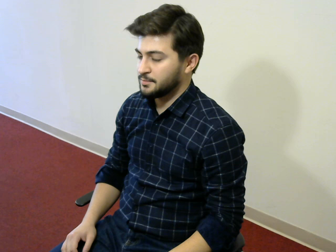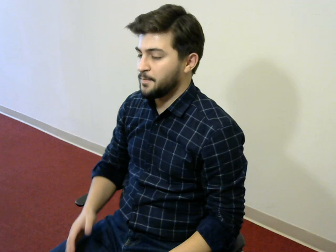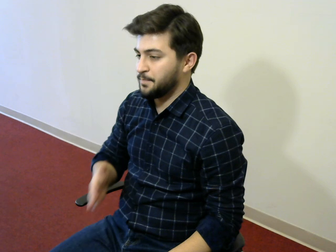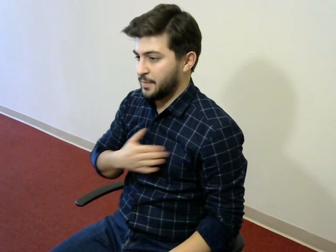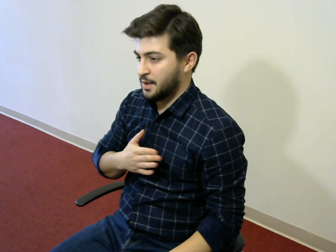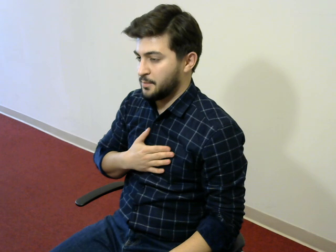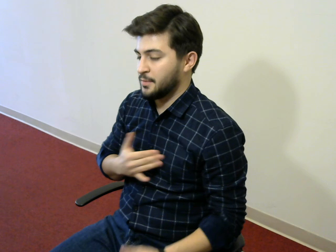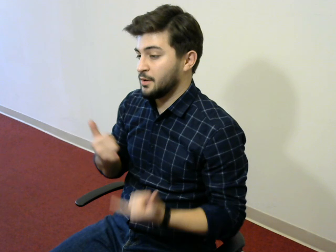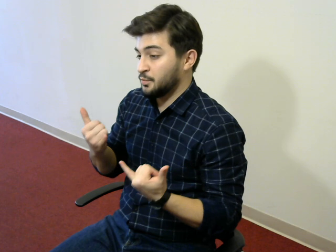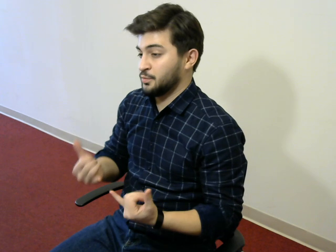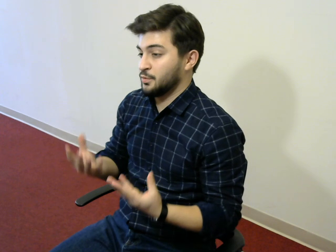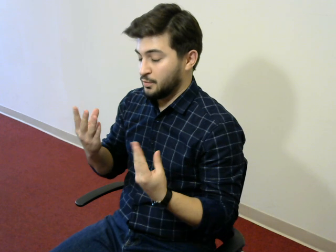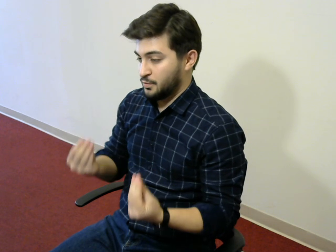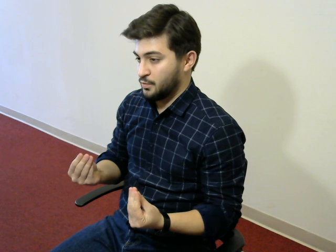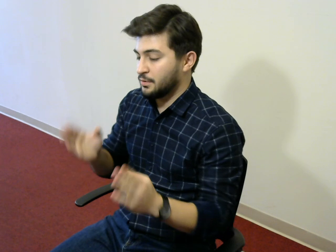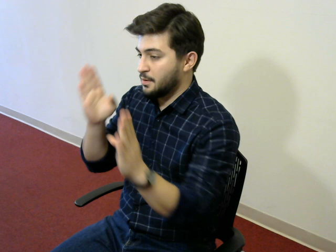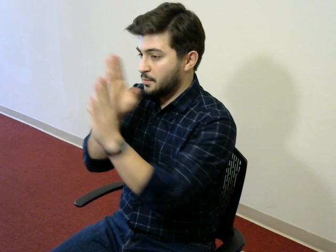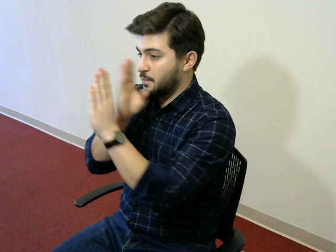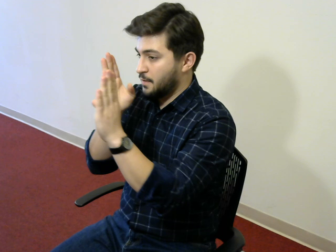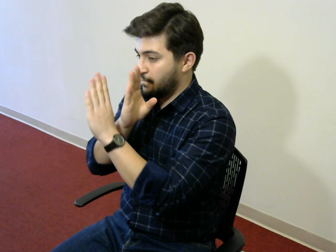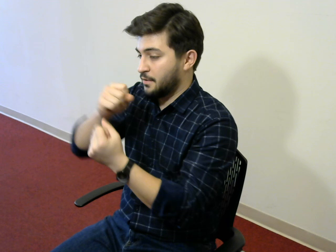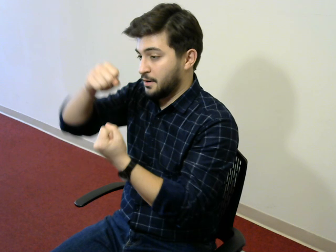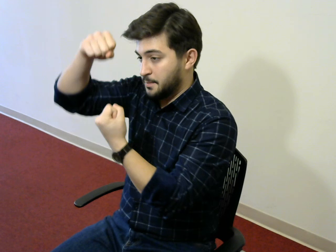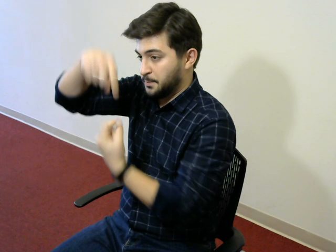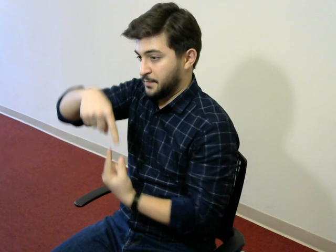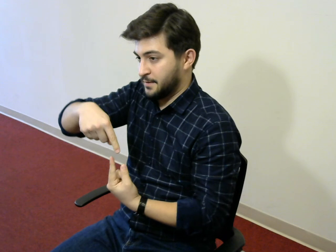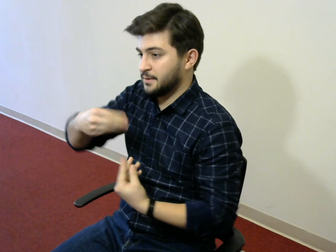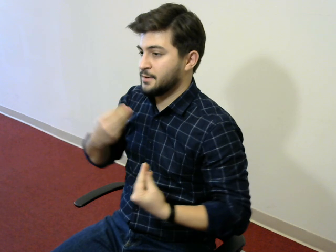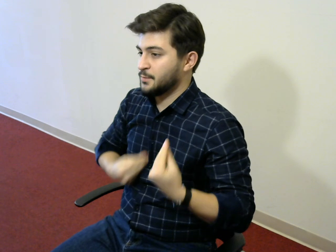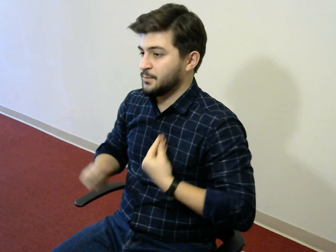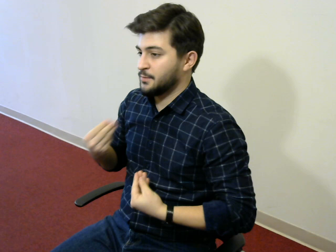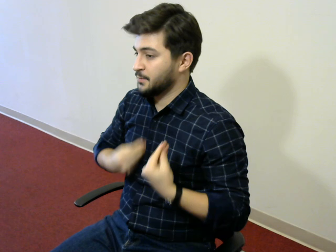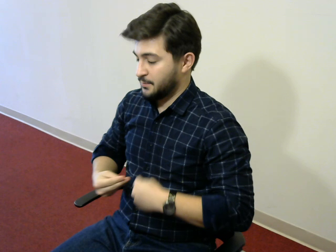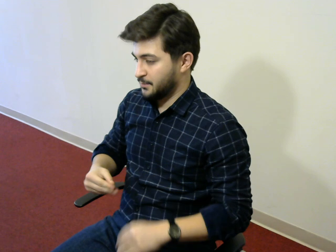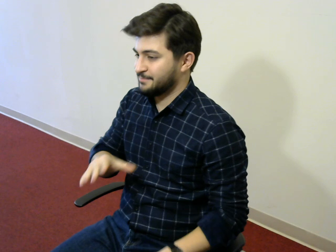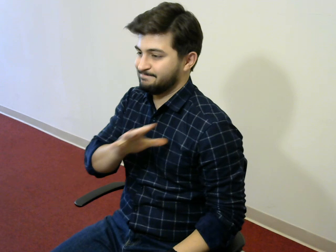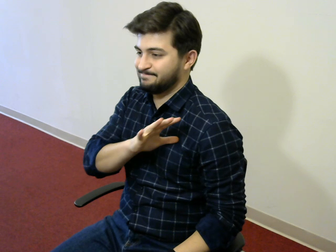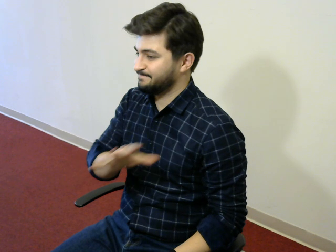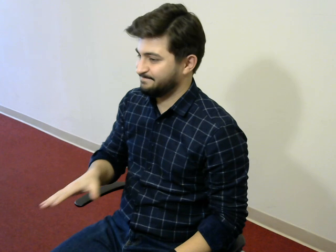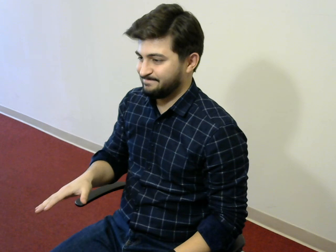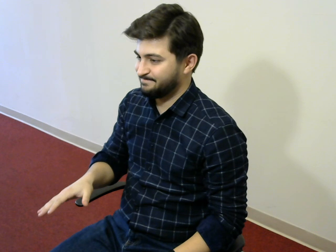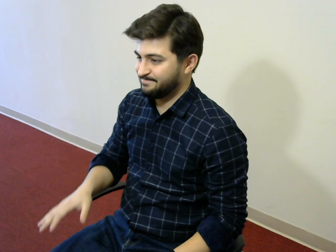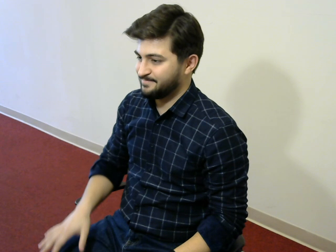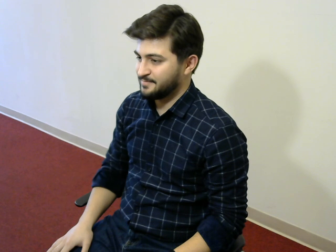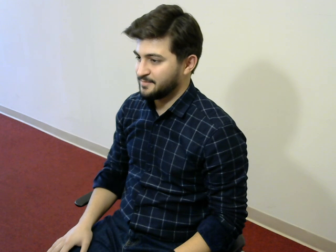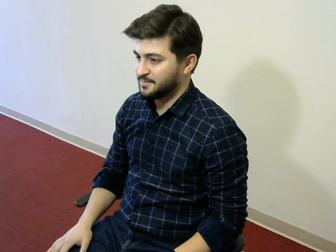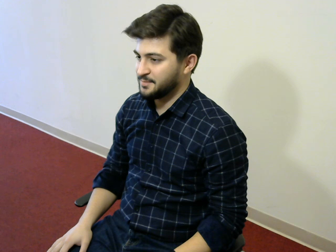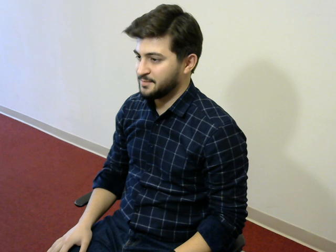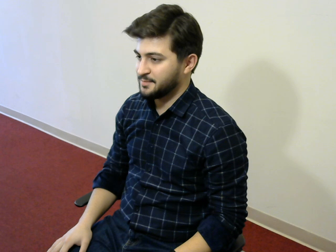Mən bu gün havaya uyğun geyinməmişəm